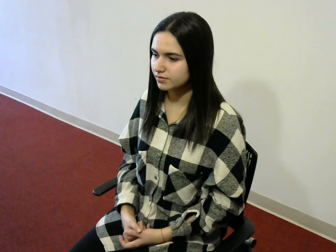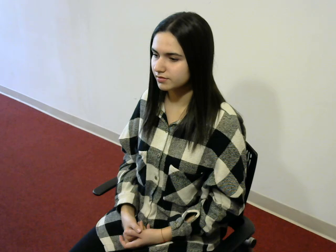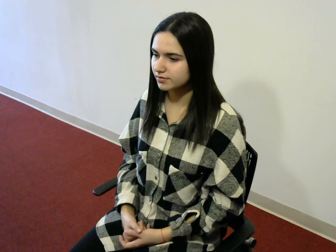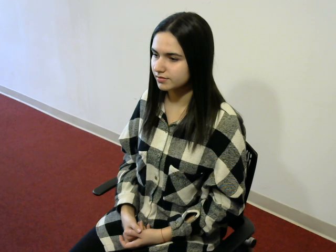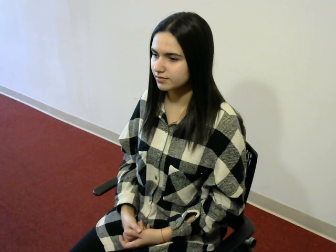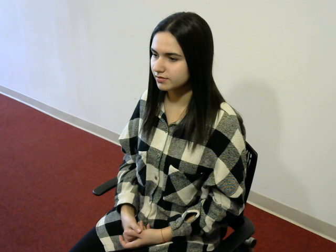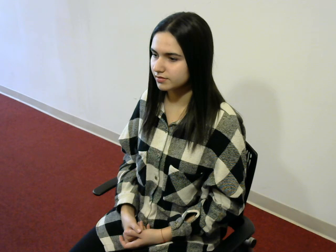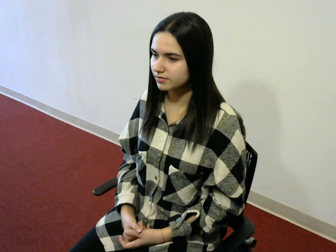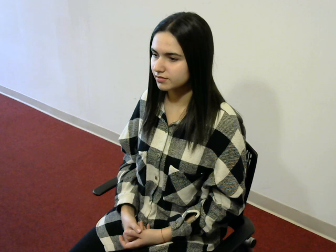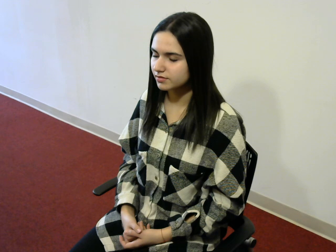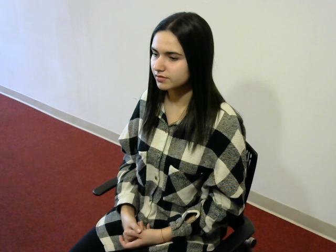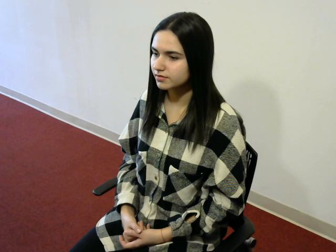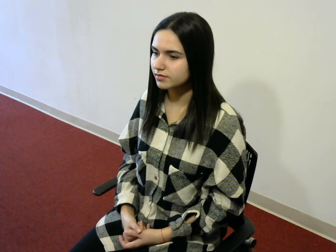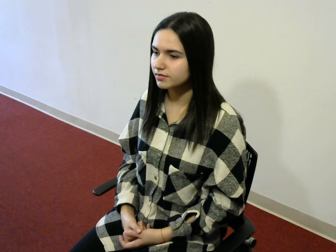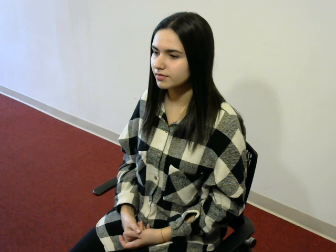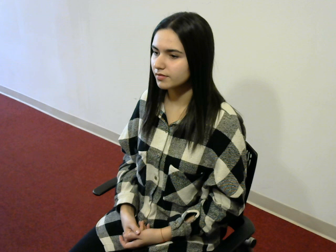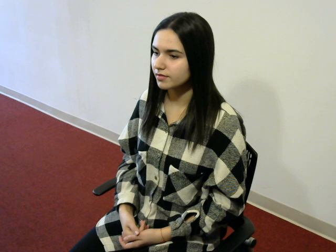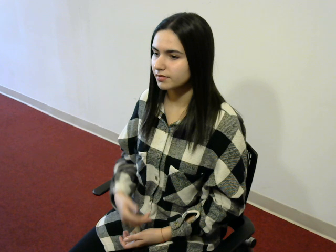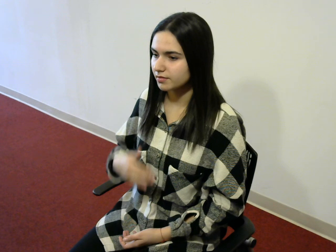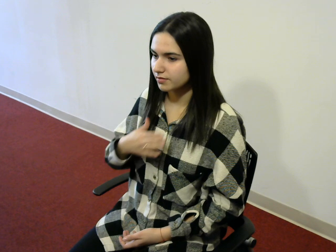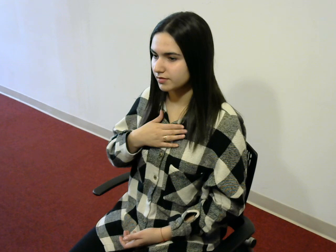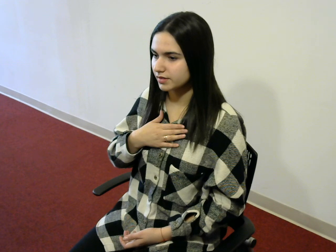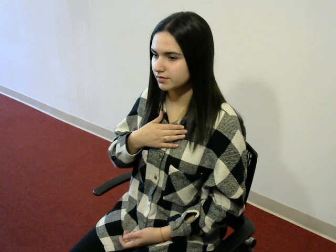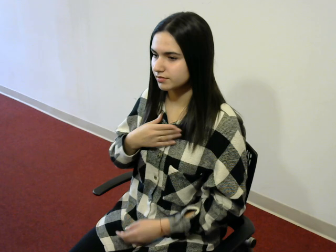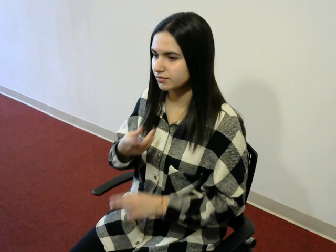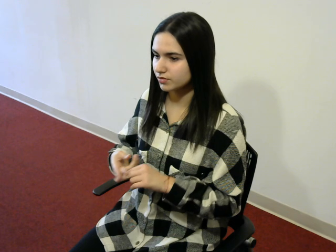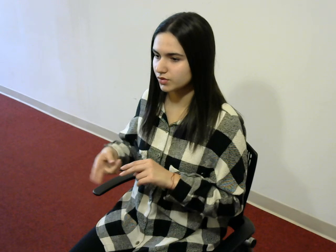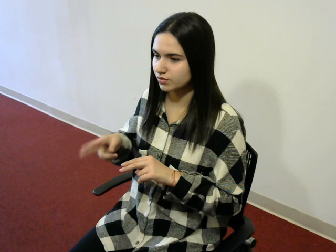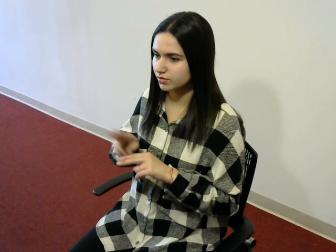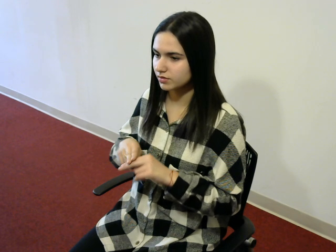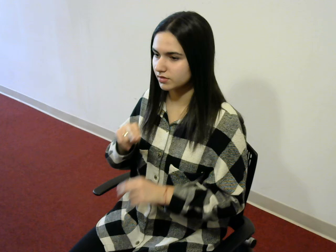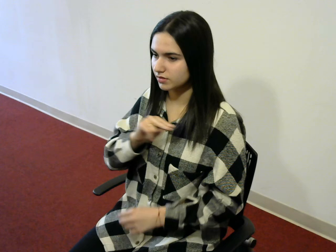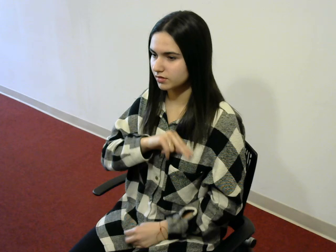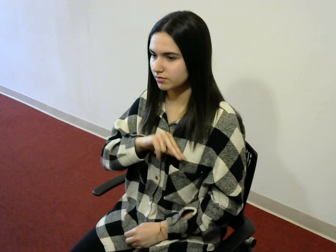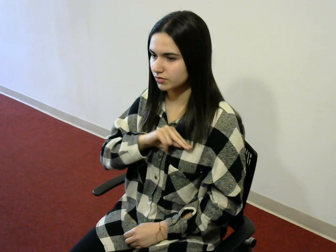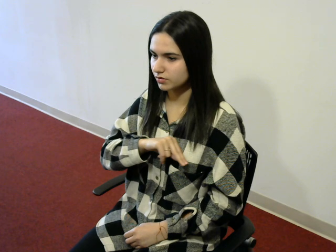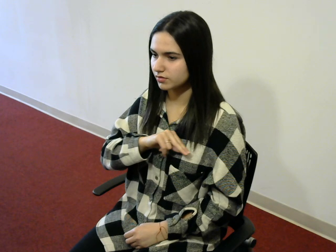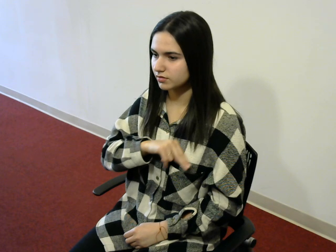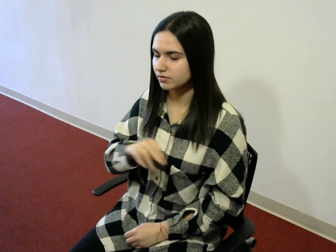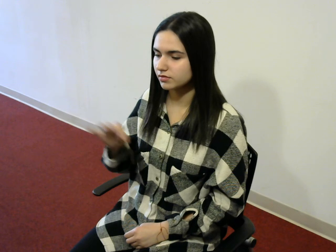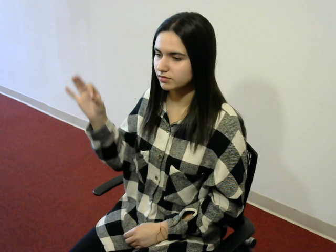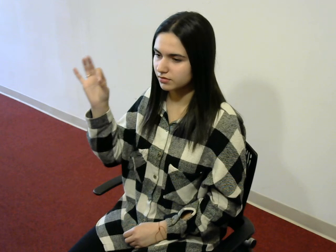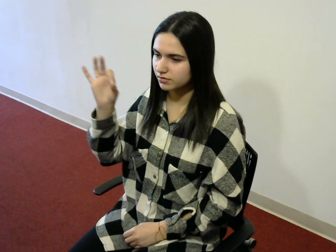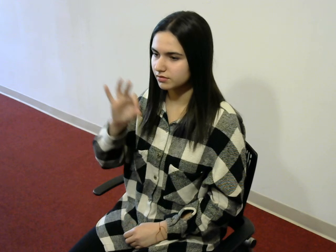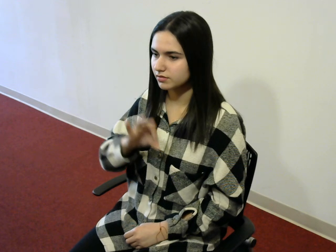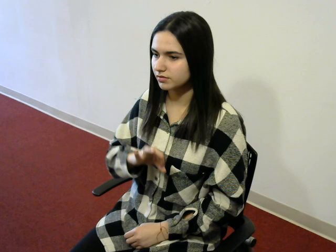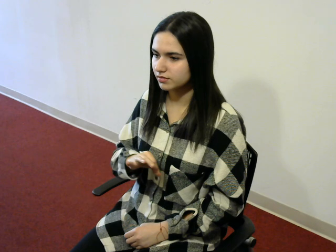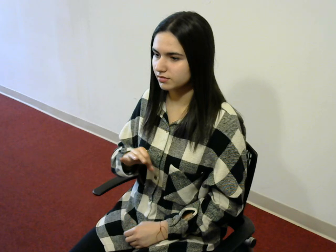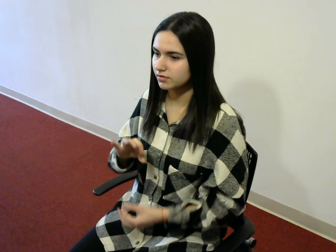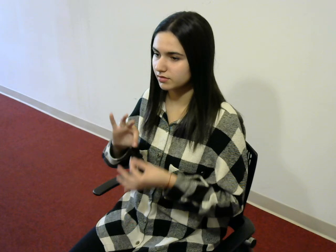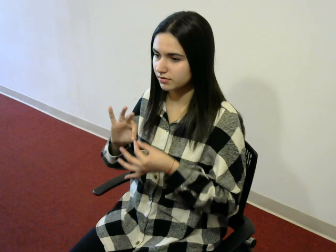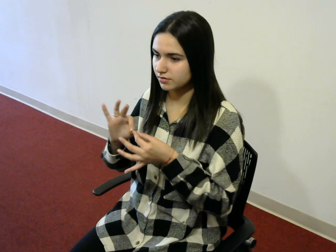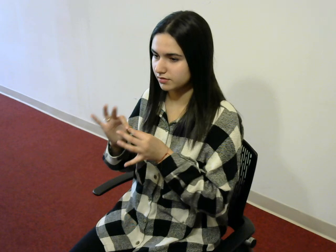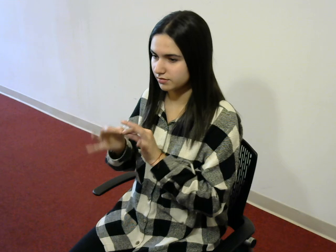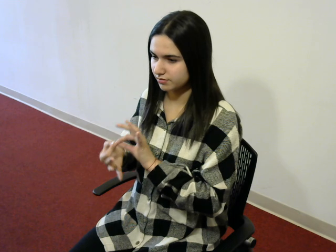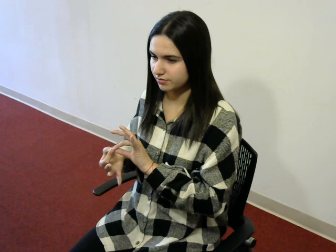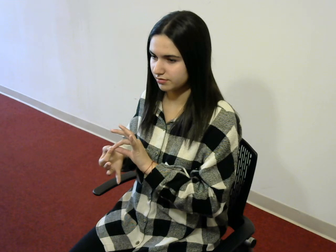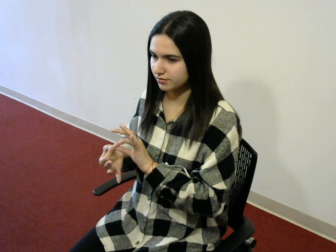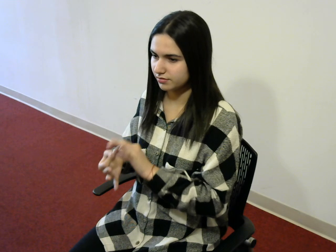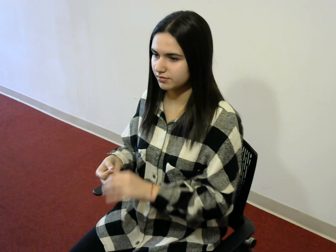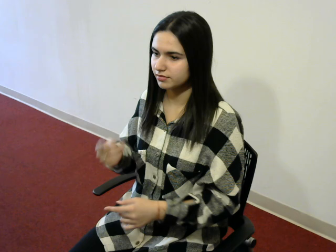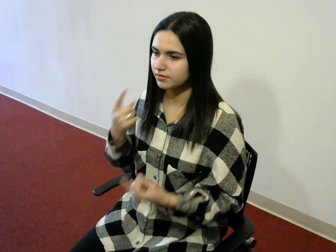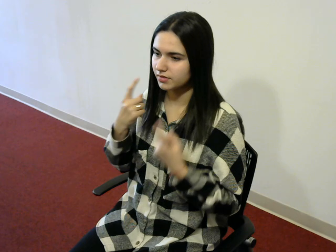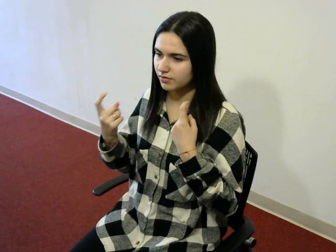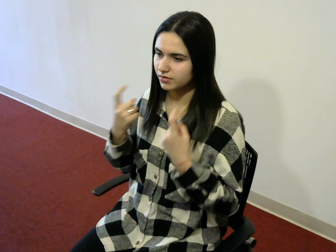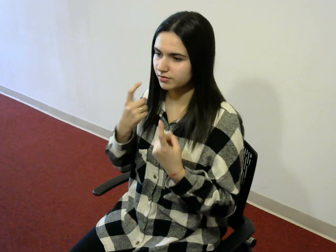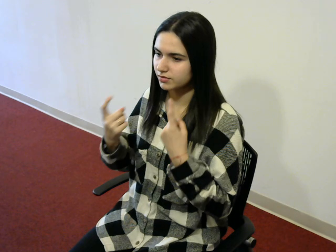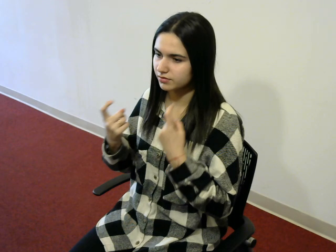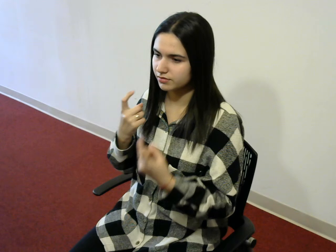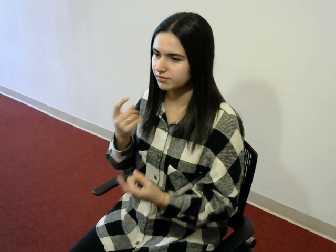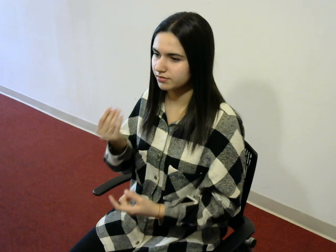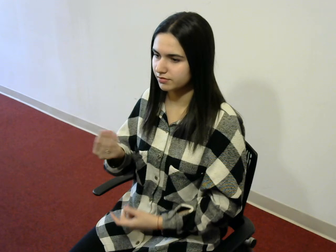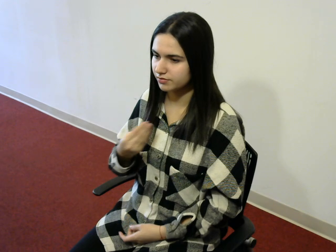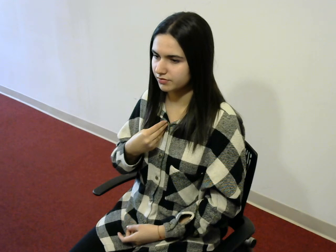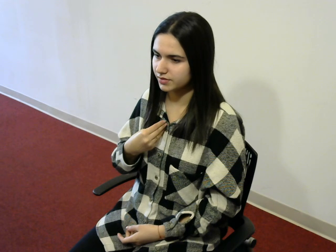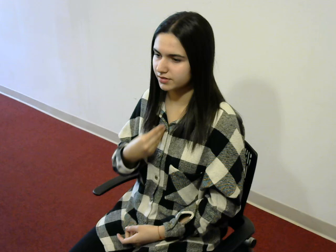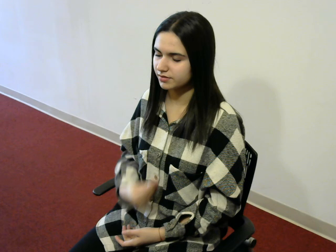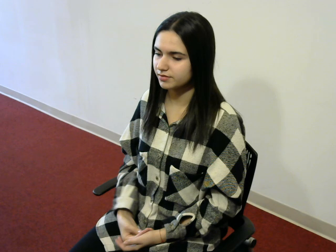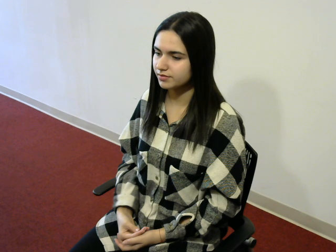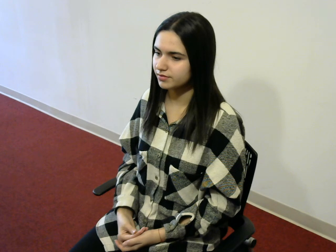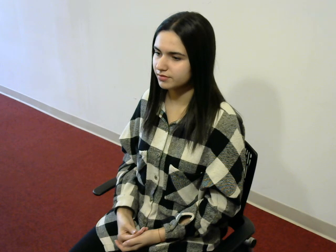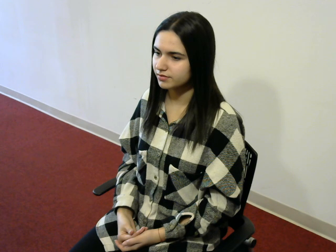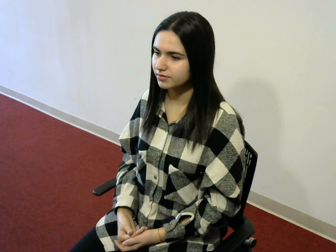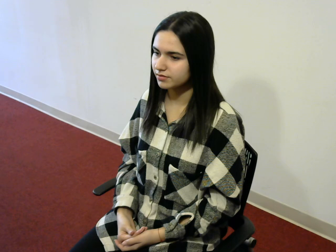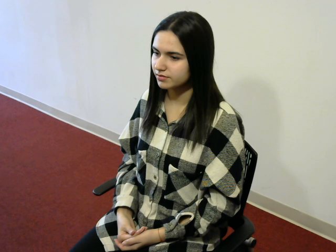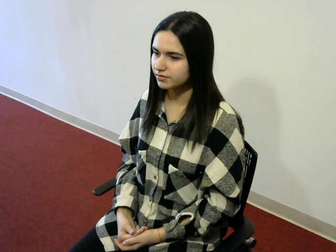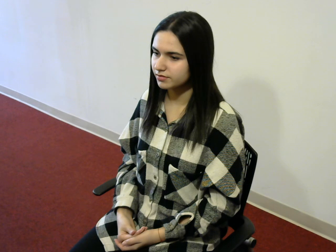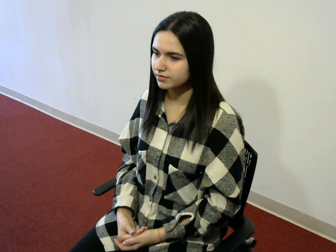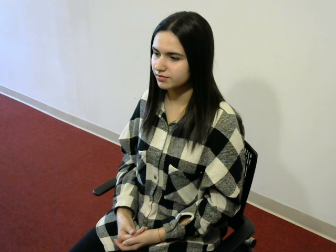Mənə bu iş haqqında ətraflı məlumat verin